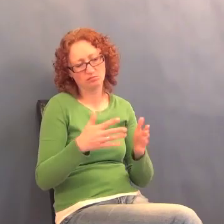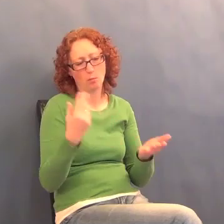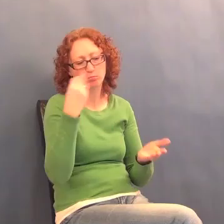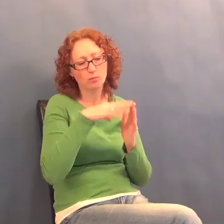Na przykład.